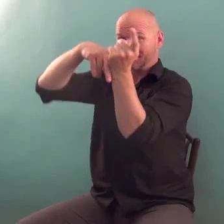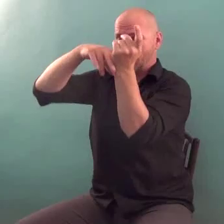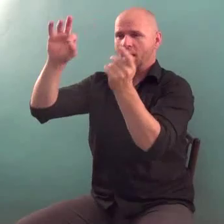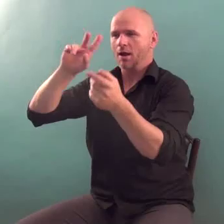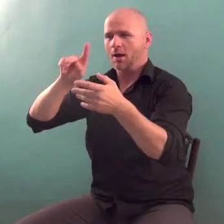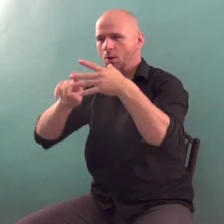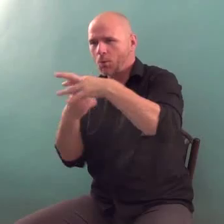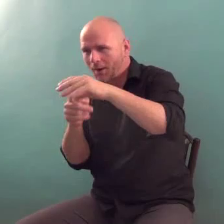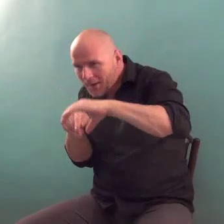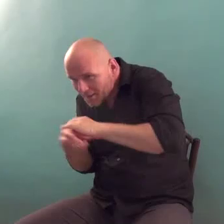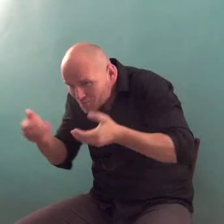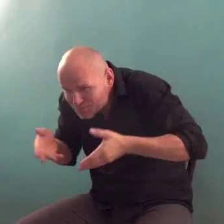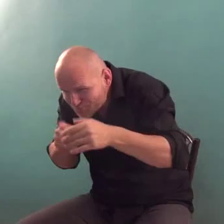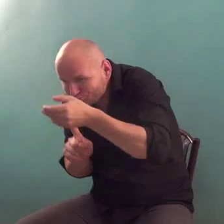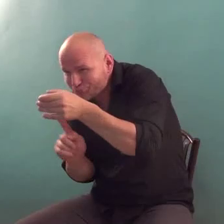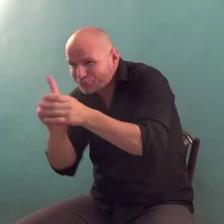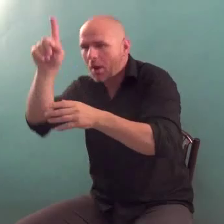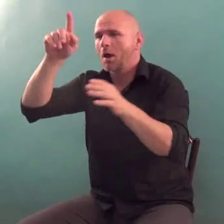Teraz wchodzi do wnętrza rynny i wspina się na górę.